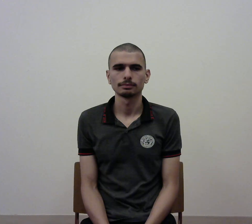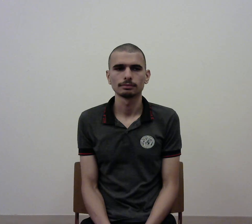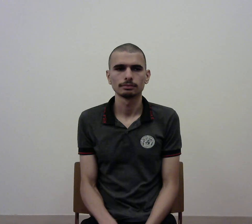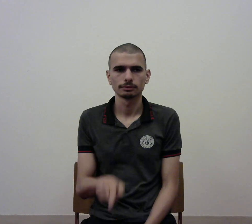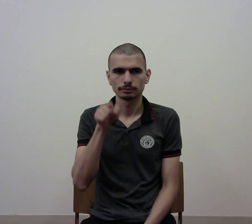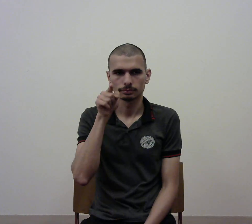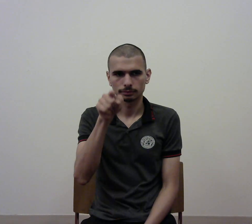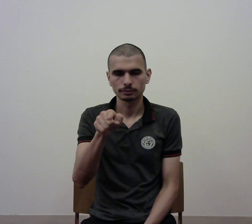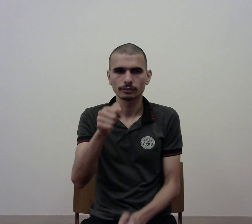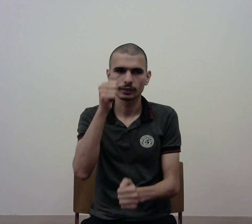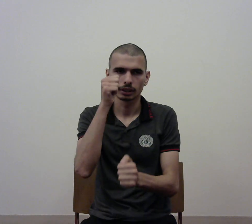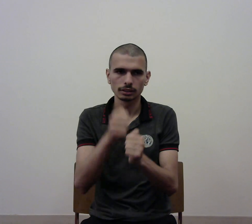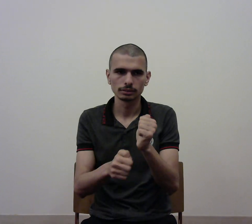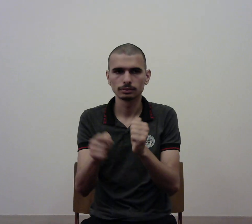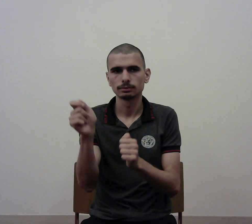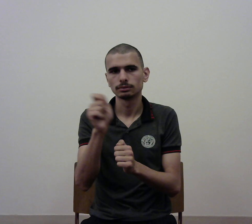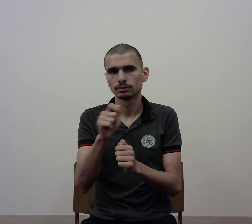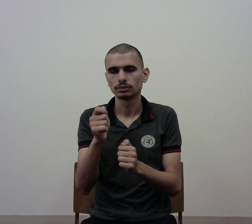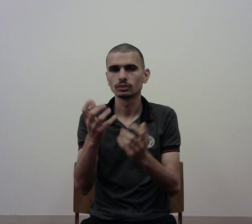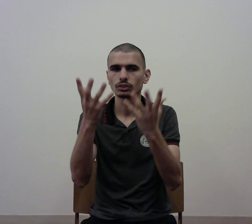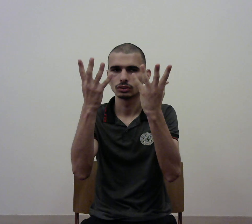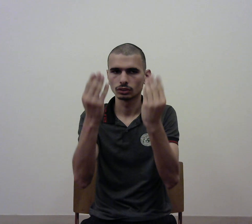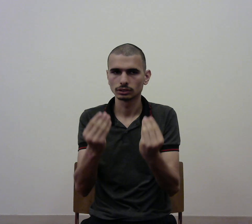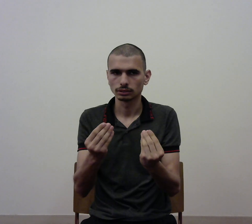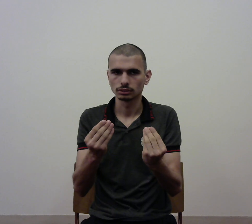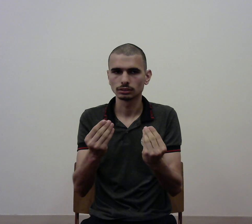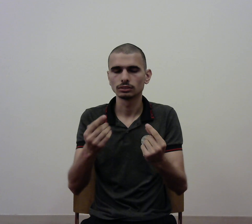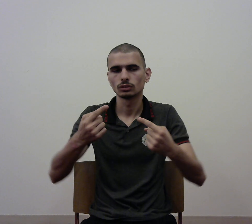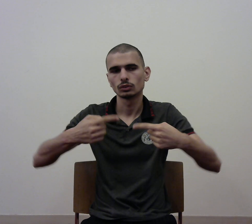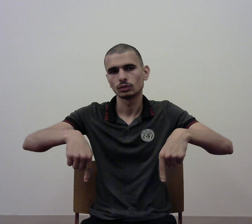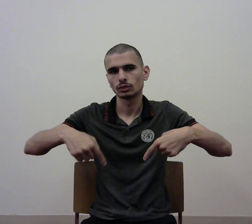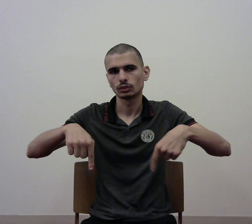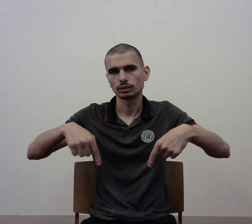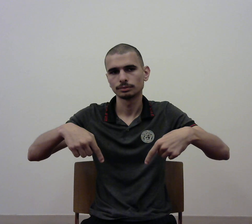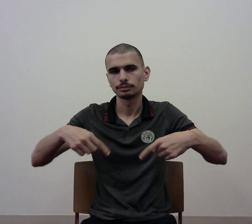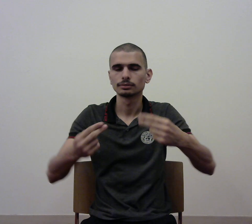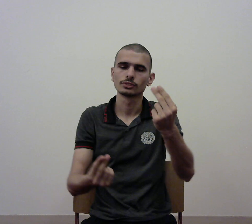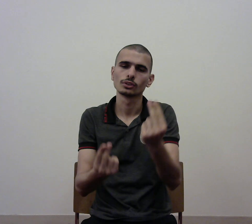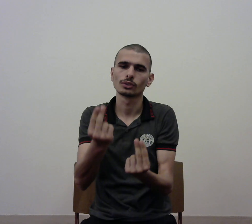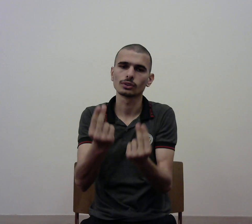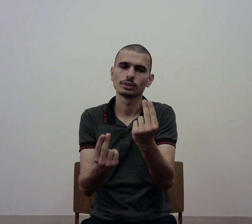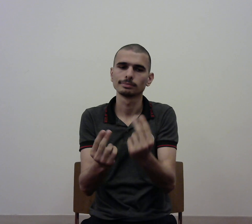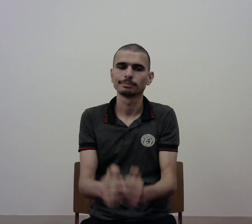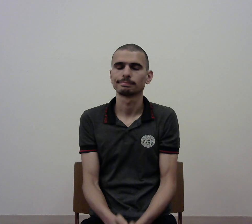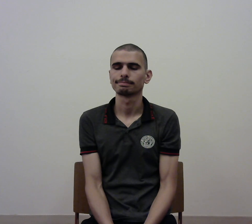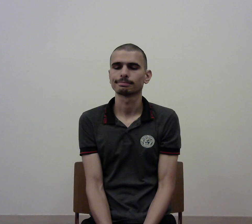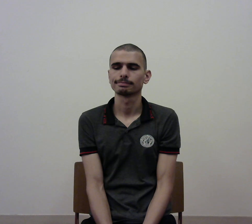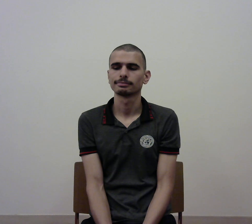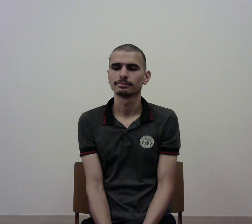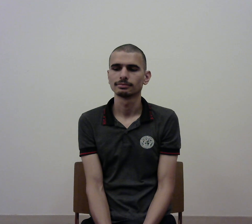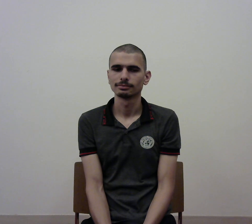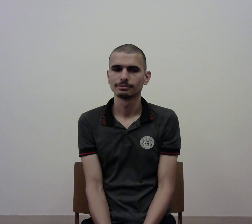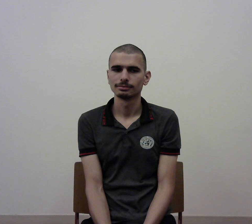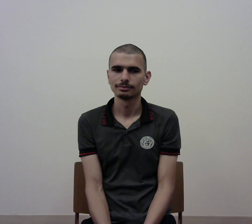Biz hər bazar günü futbol oynayırıq